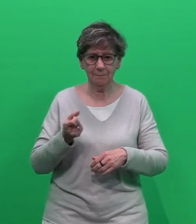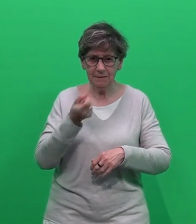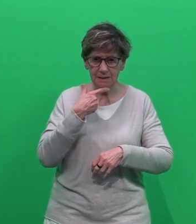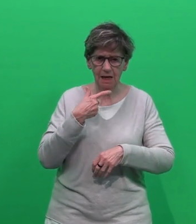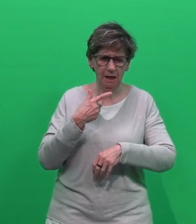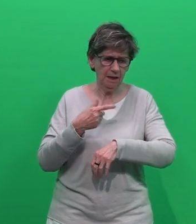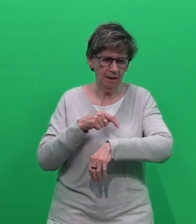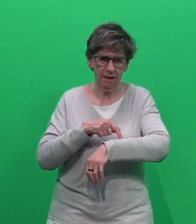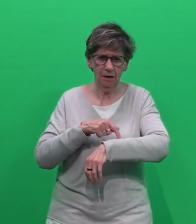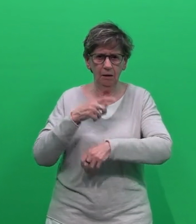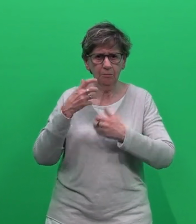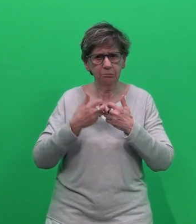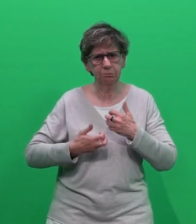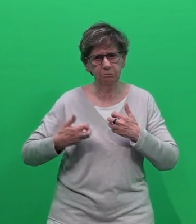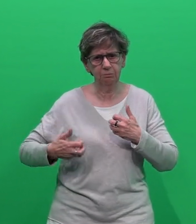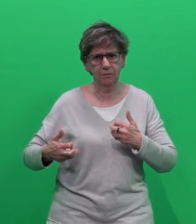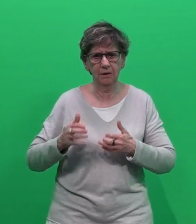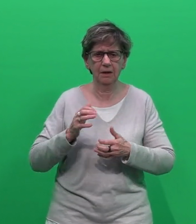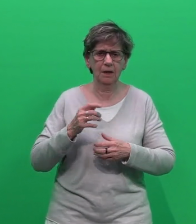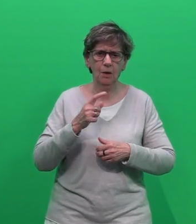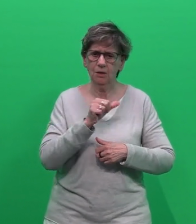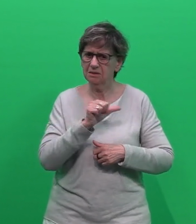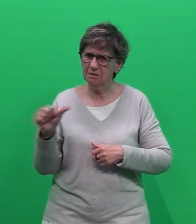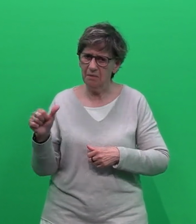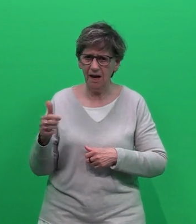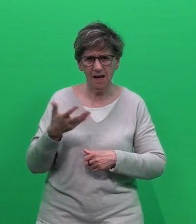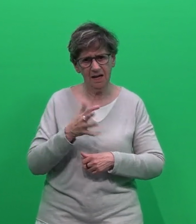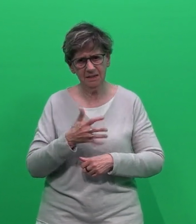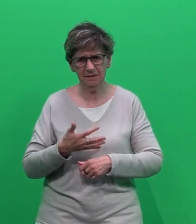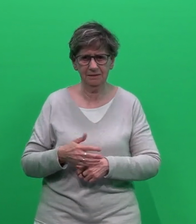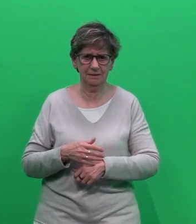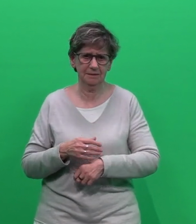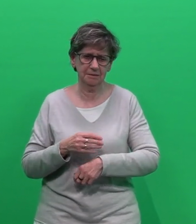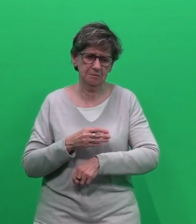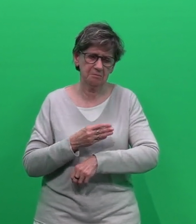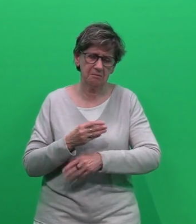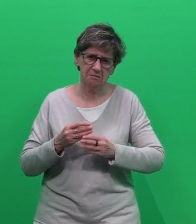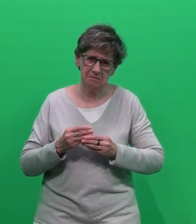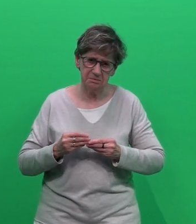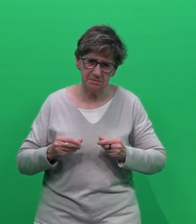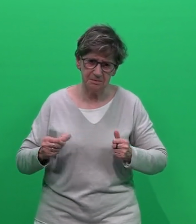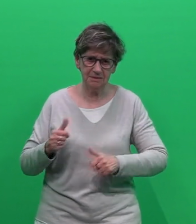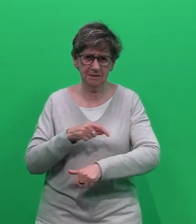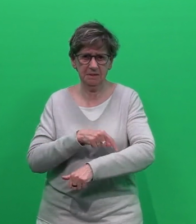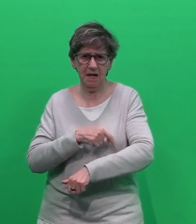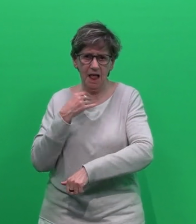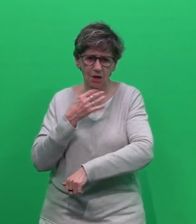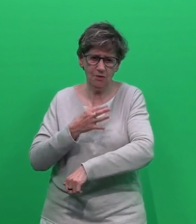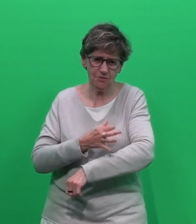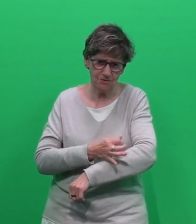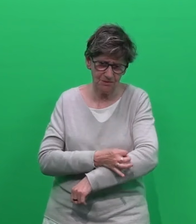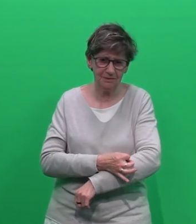Em vaig prendre la pastilla pel dolor del braç durant una setmana més o menys i el dolor va desaparèixer i la taca es va reduir una mica.